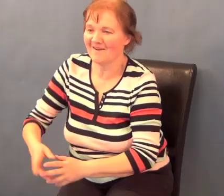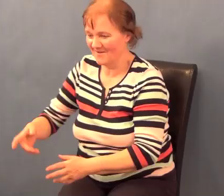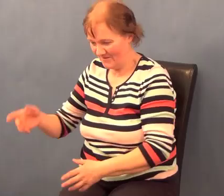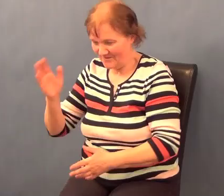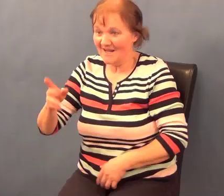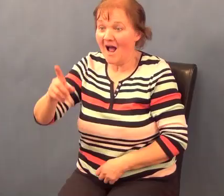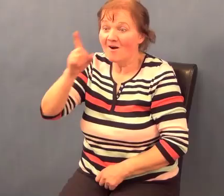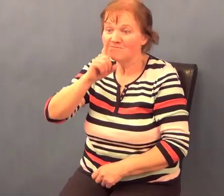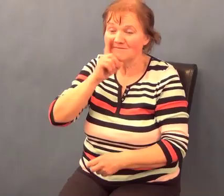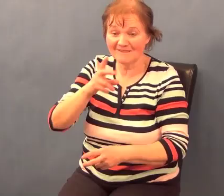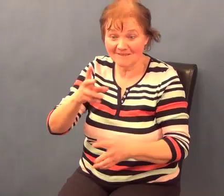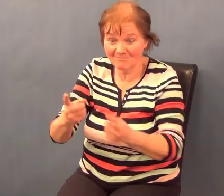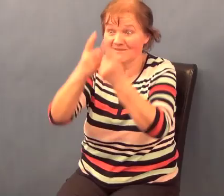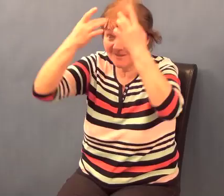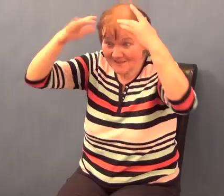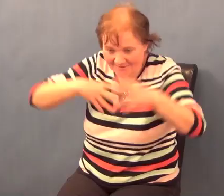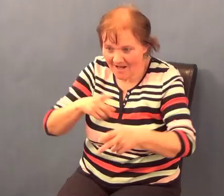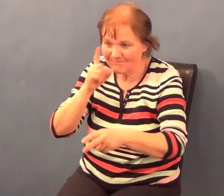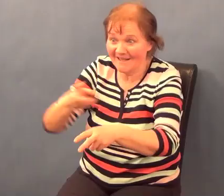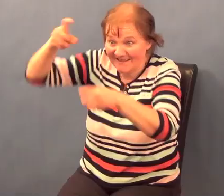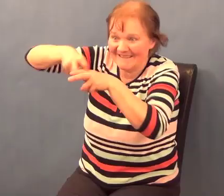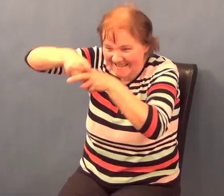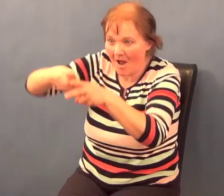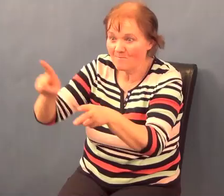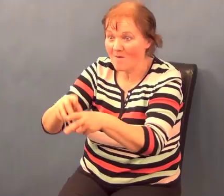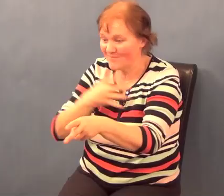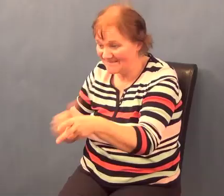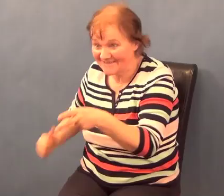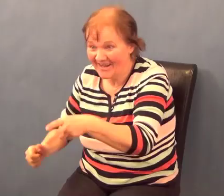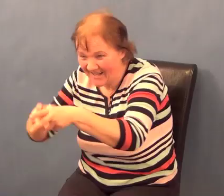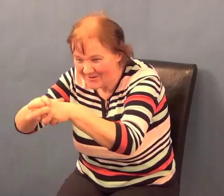Chłopak jedzie na głowie jelenia. Za nimi biegnie pies.